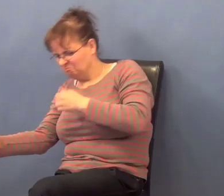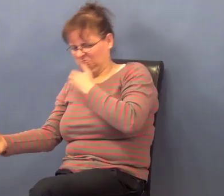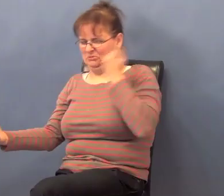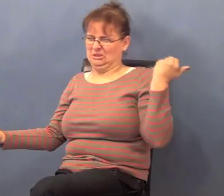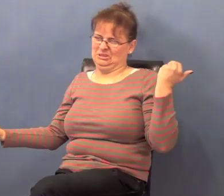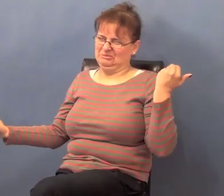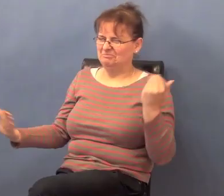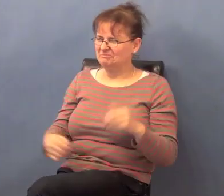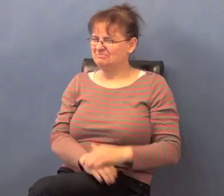Nie ma.